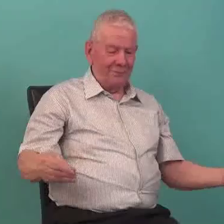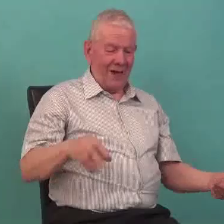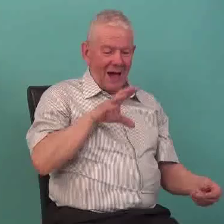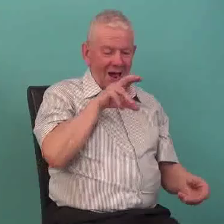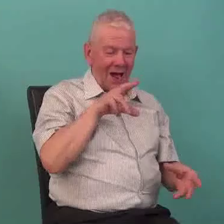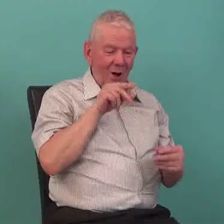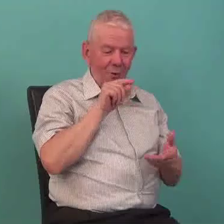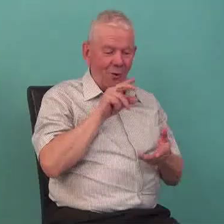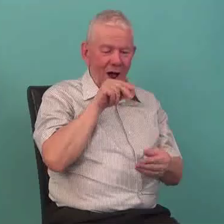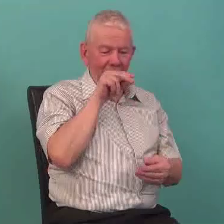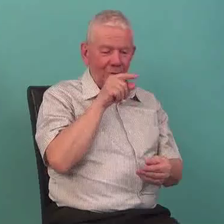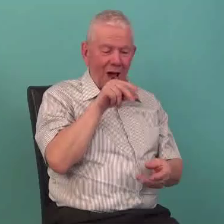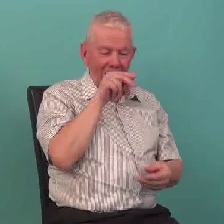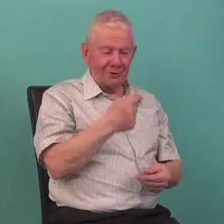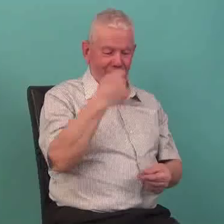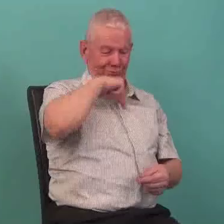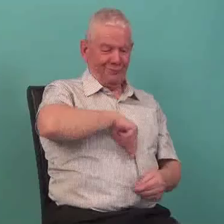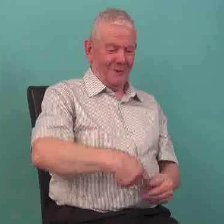Kukułka wszystko zjadła.